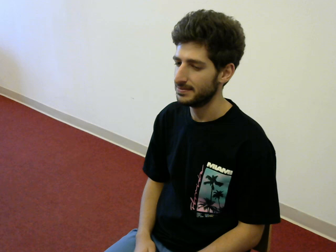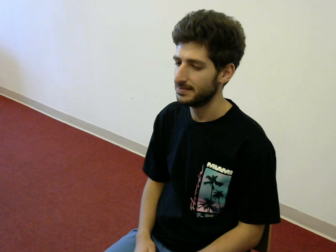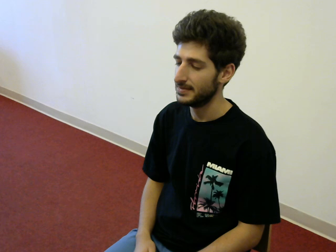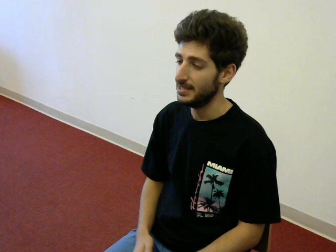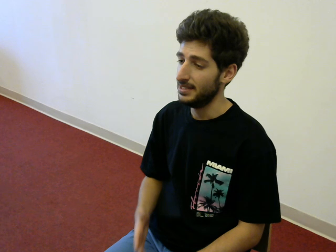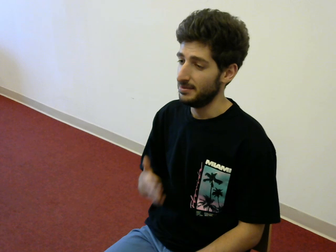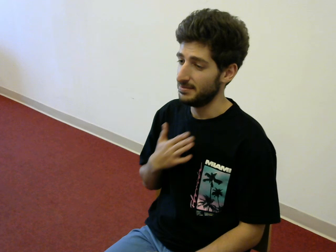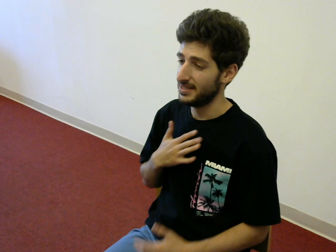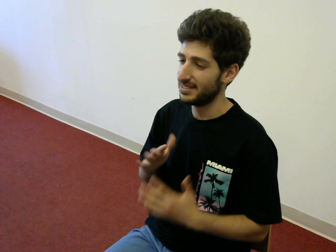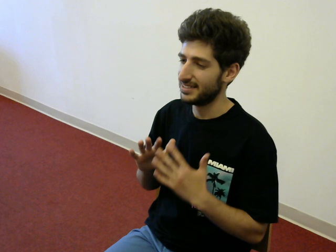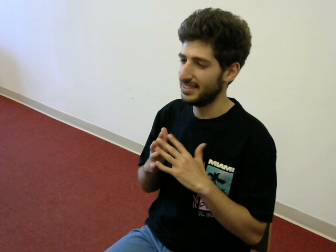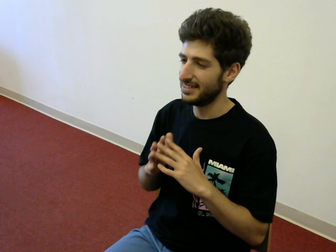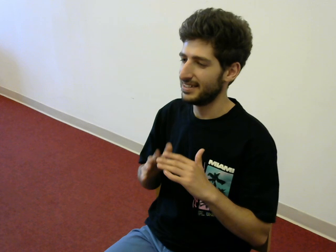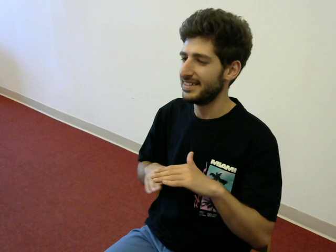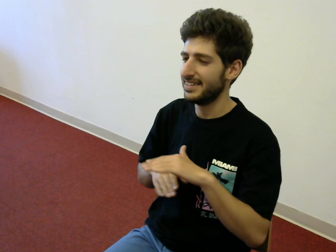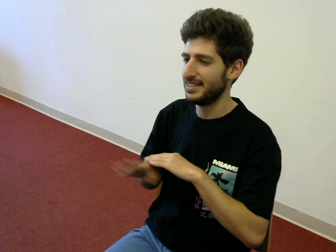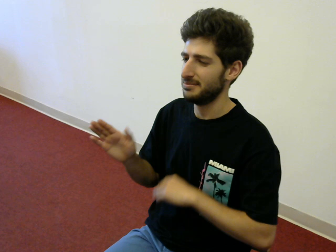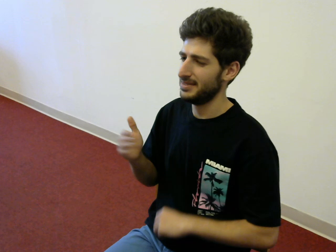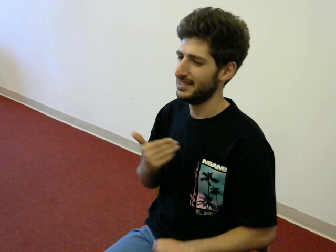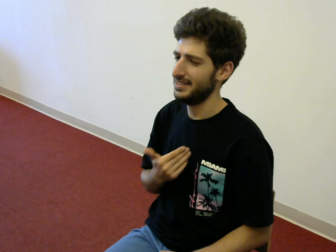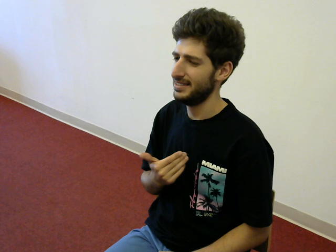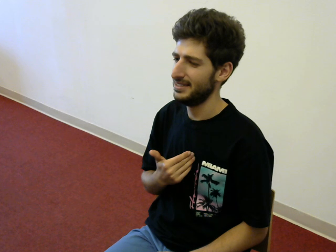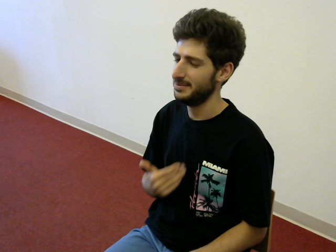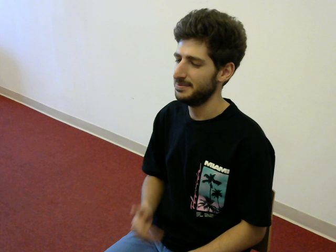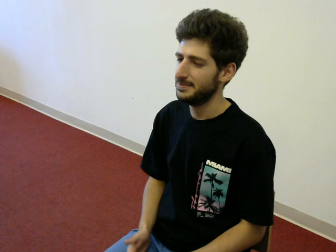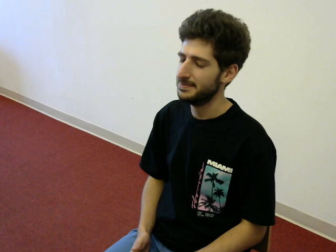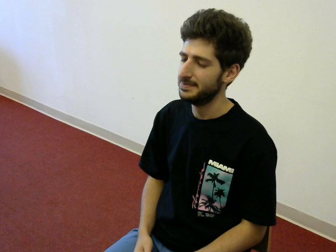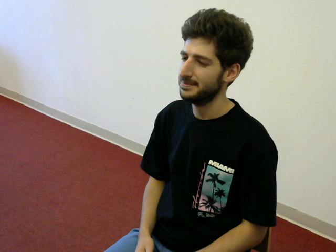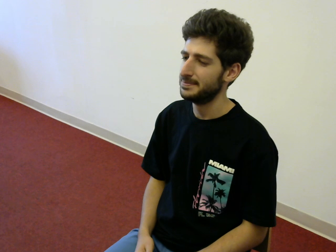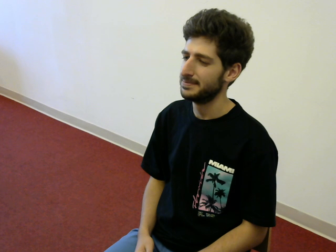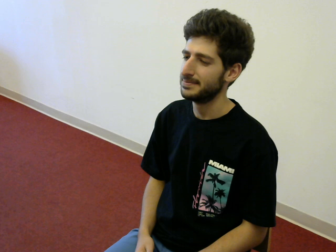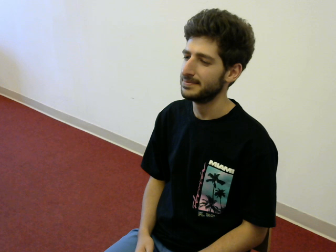Mən kəndə getmək istəyirəm